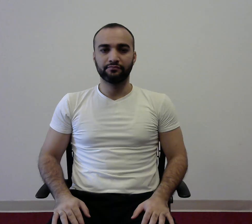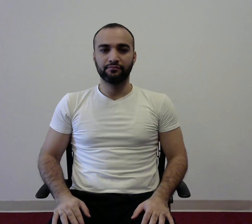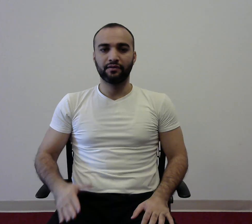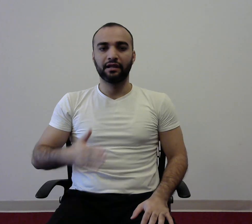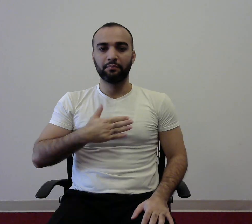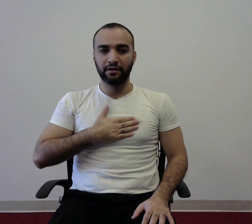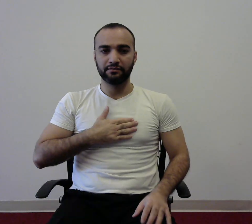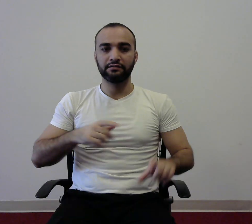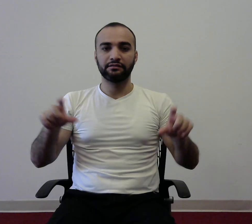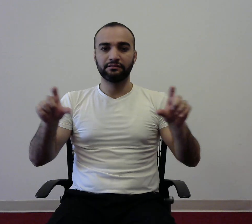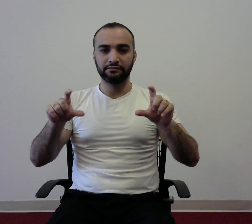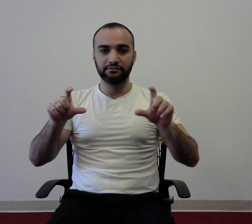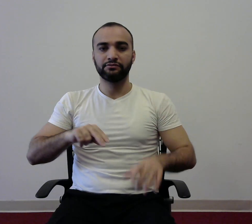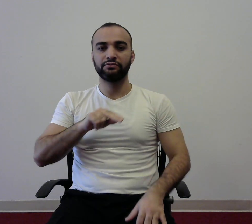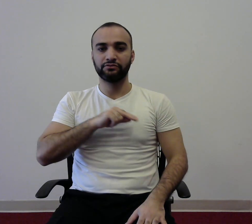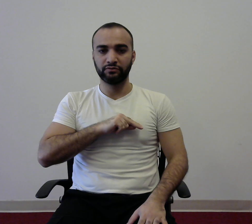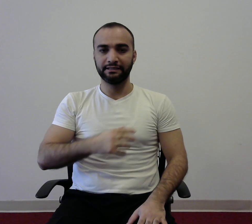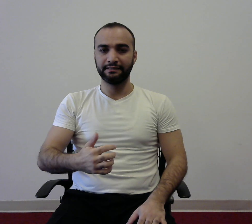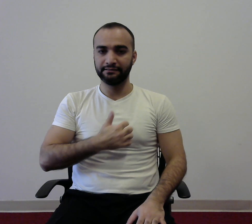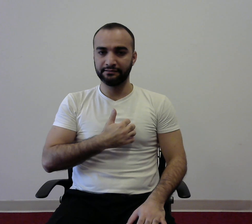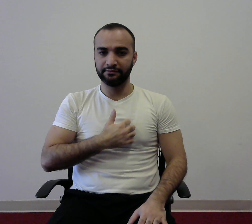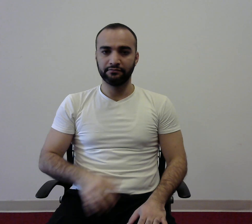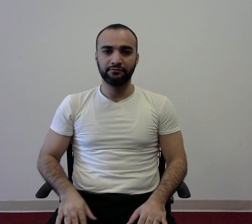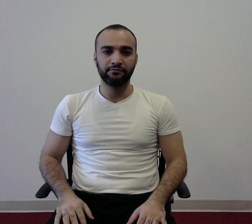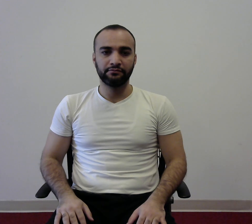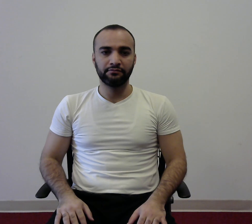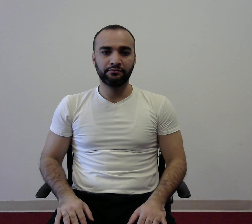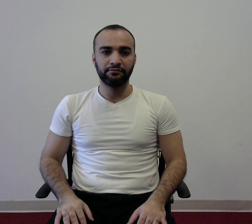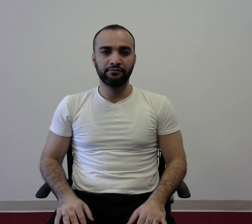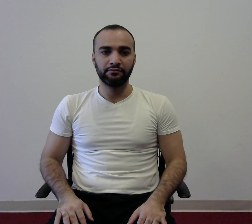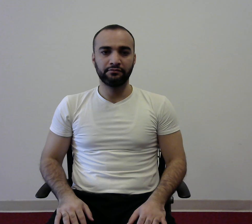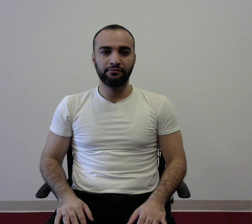Mən marketdə işləmək istəyirəm